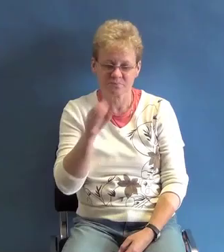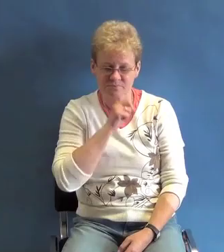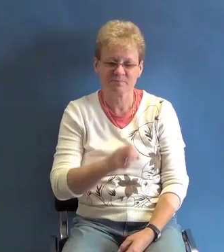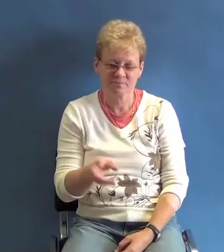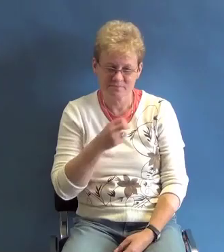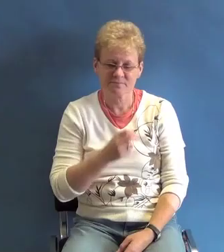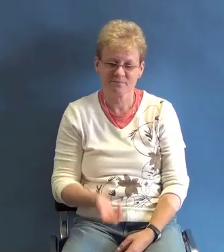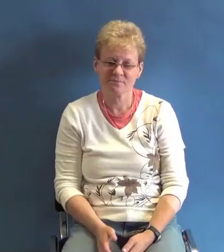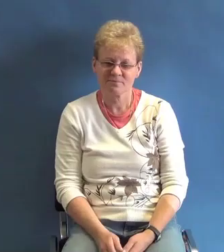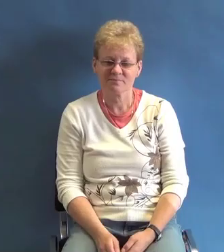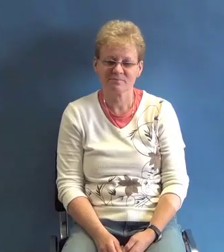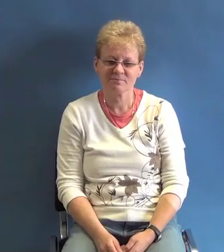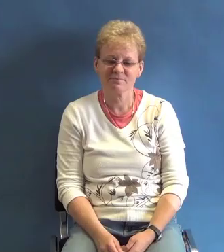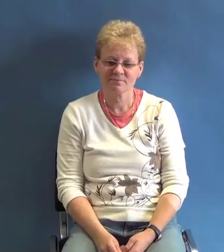Ptaszek, wiem, kradnie, zabiera je.